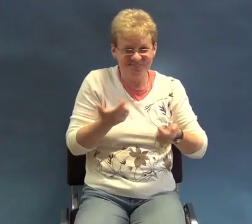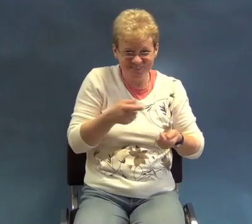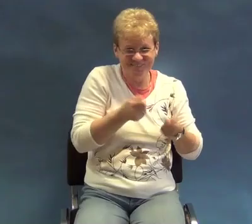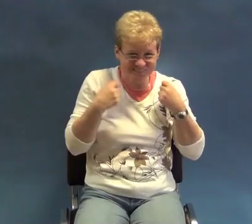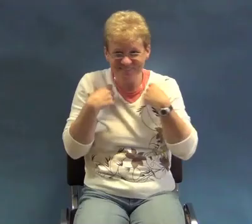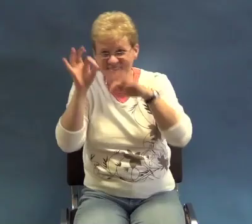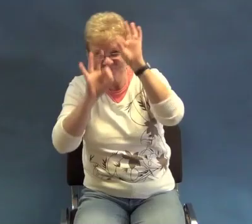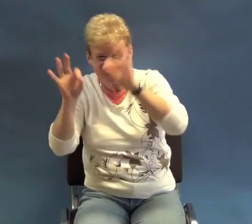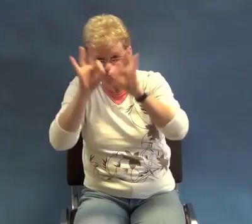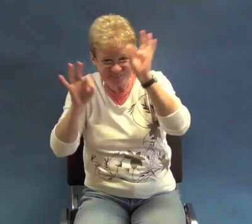Ta szyba była po to, żeby naprawić coś zepsutego.